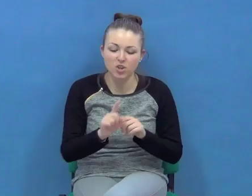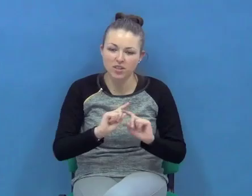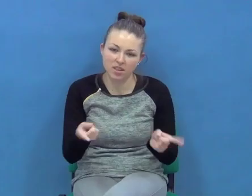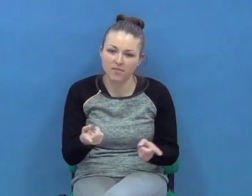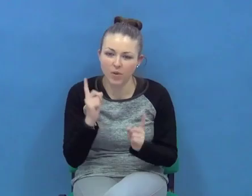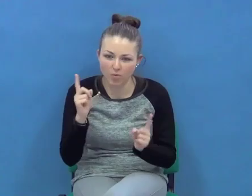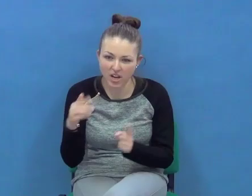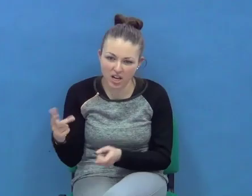Nie wolno, uwaga, przejeżdża.